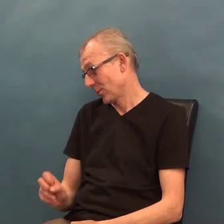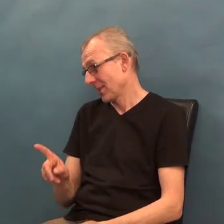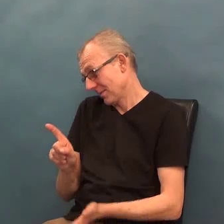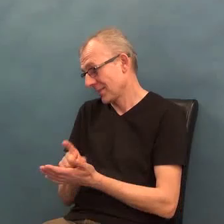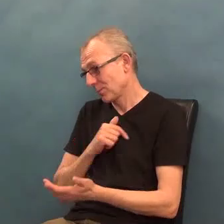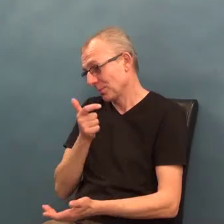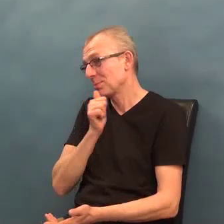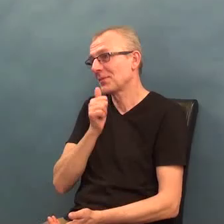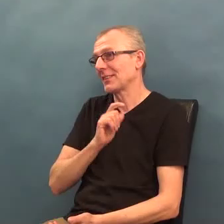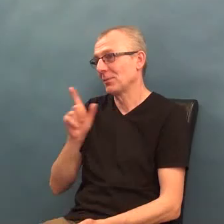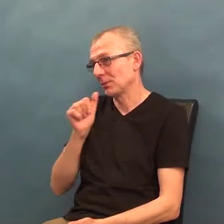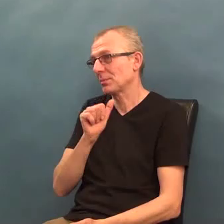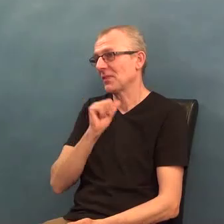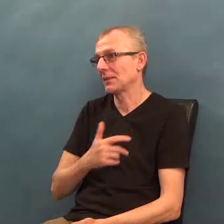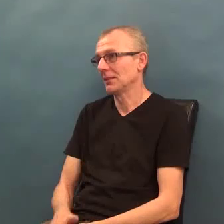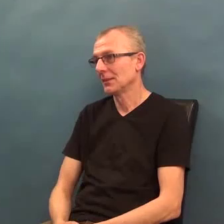Okej, może się udać, chcę spróbować.